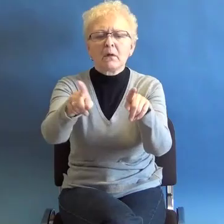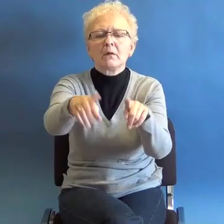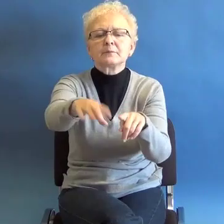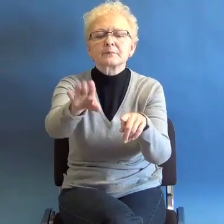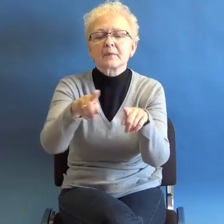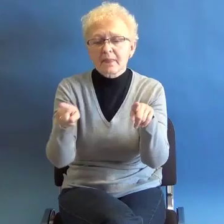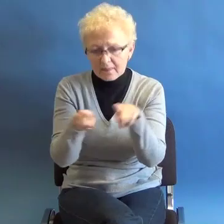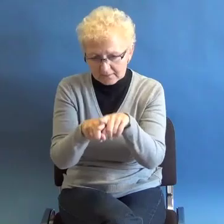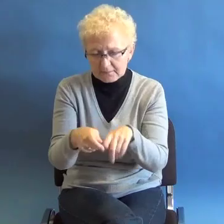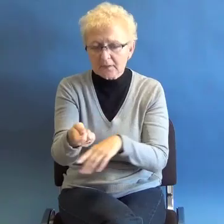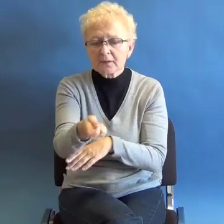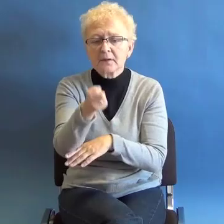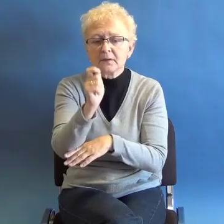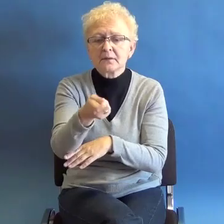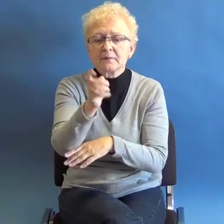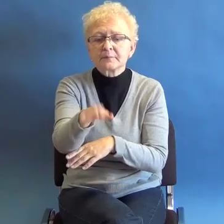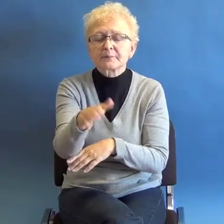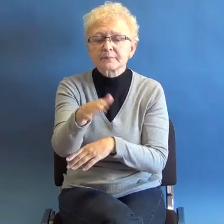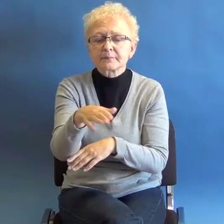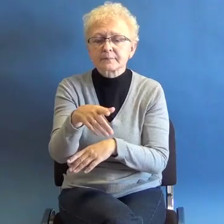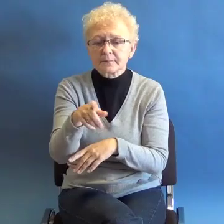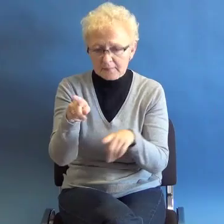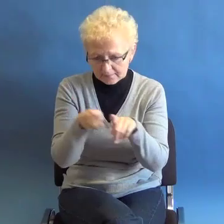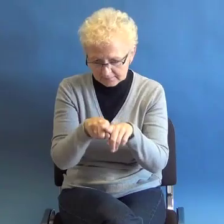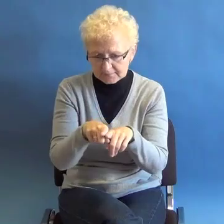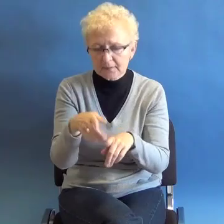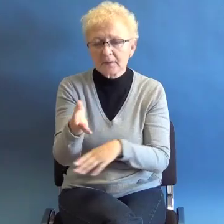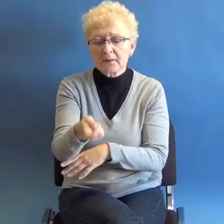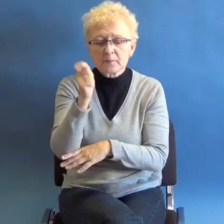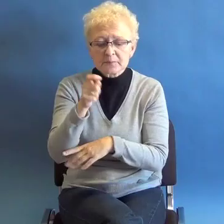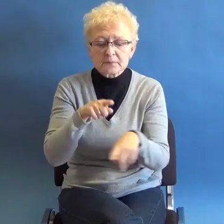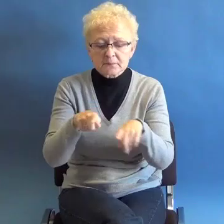Ten znak oznacza również, że nie wolno łowić.